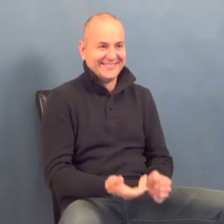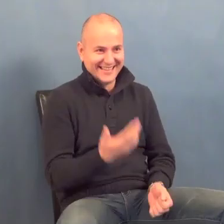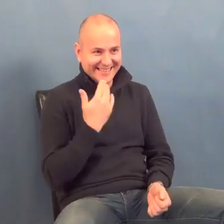Wiem.